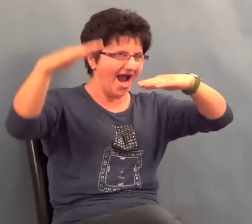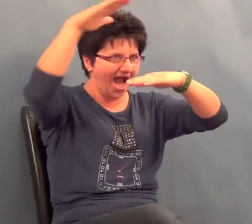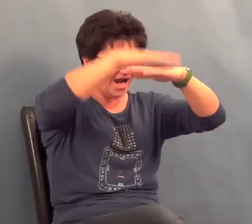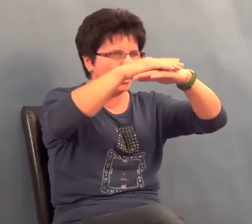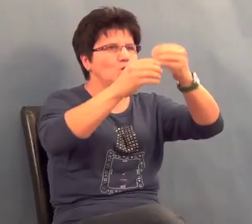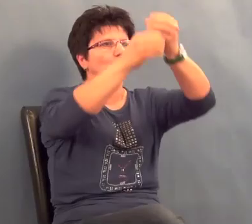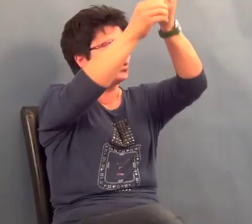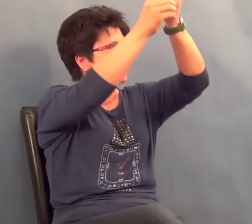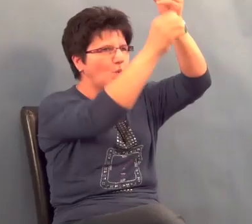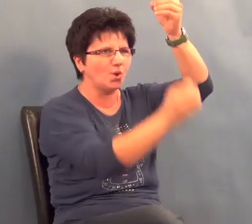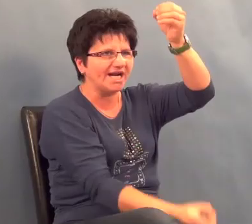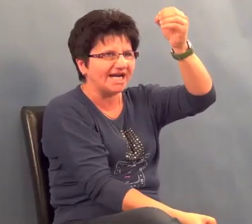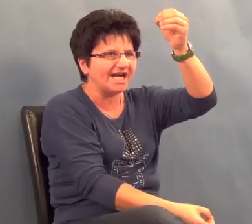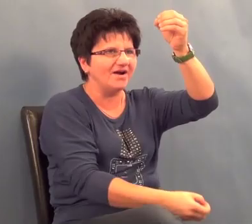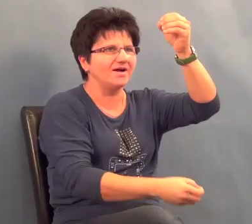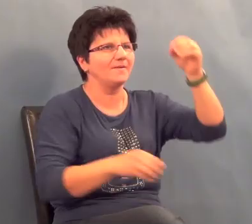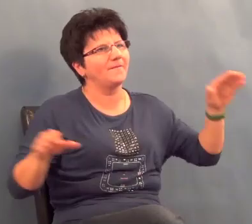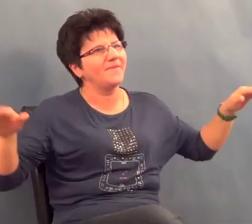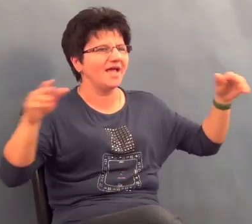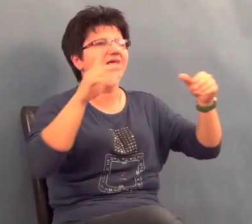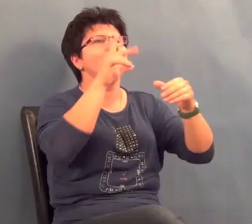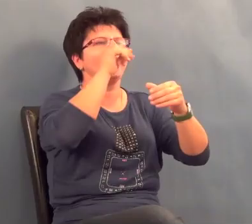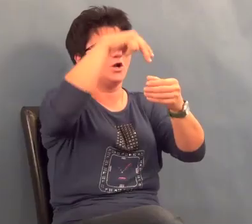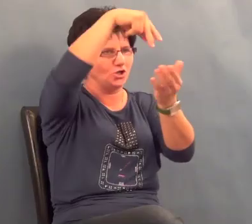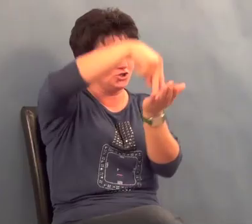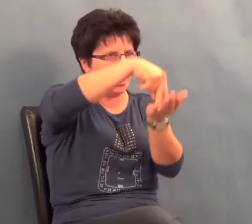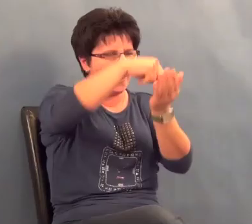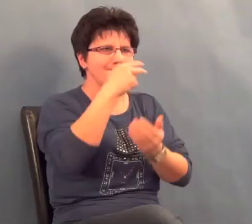Ptaszek stoi przy rynnie i patrzy na dół.